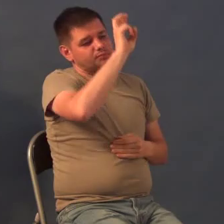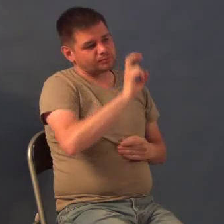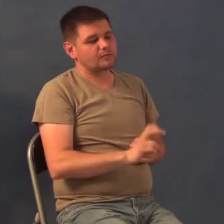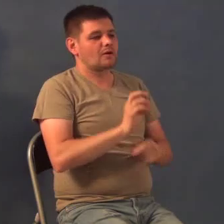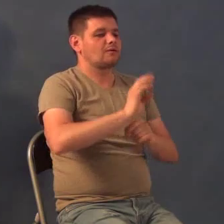Akurat...